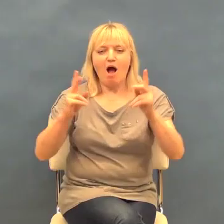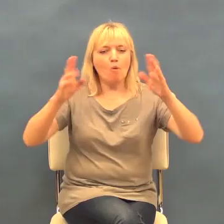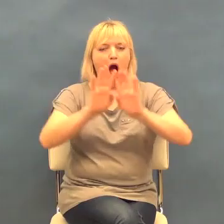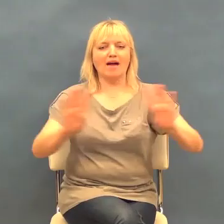Wyciął.